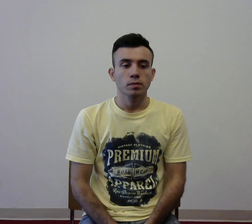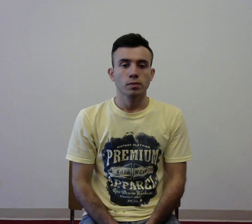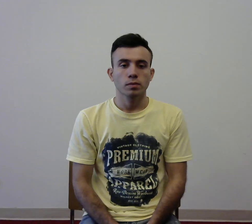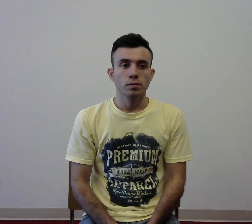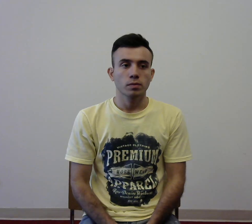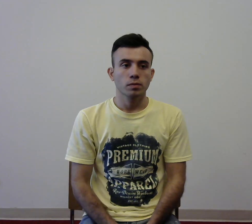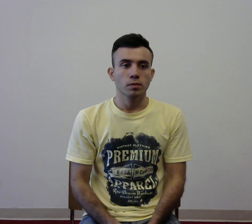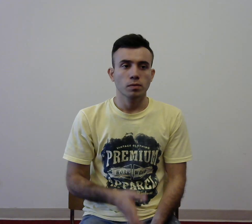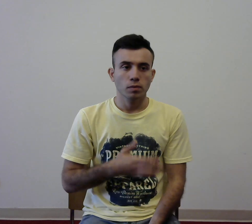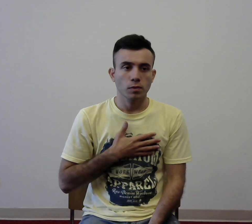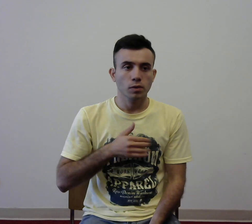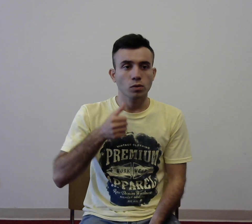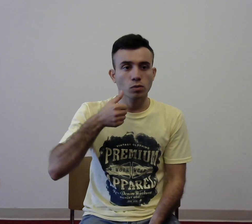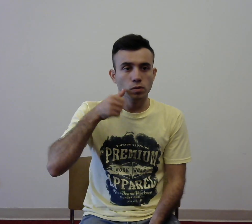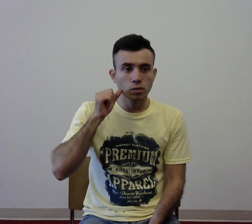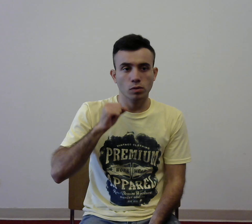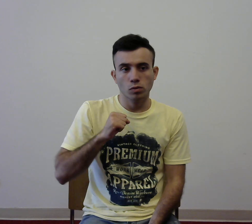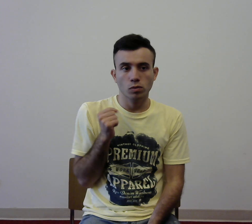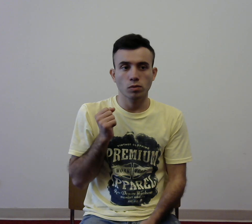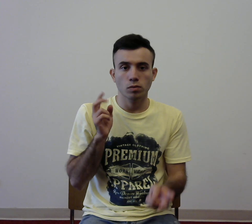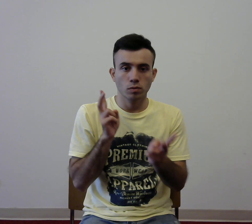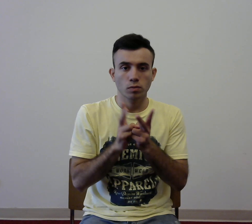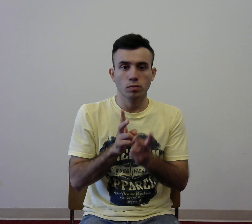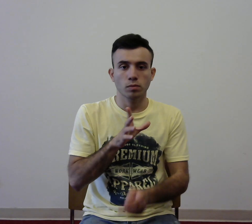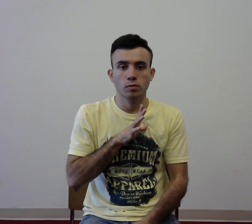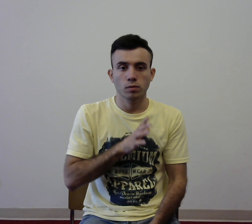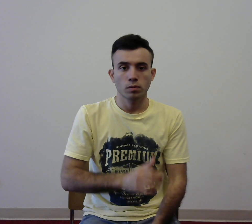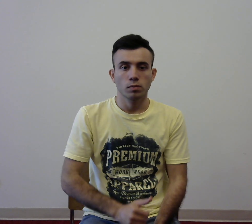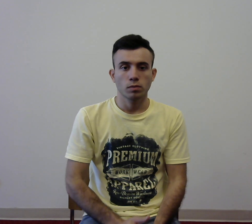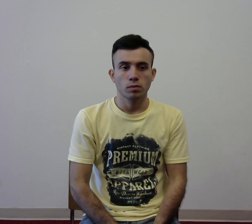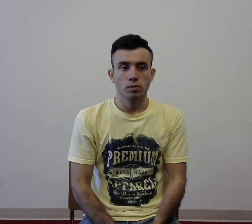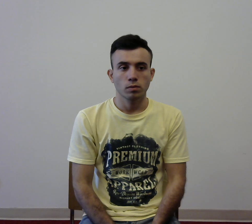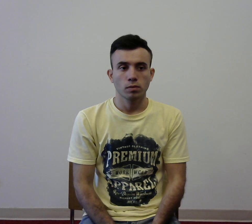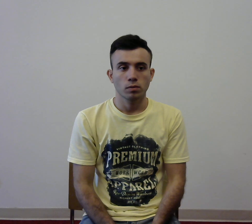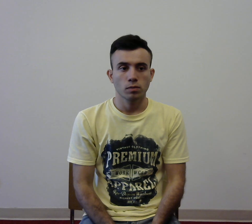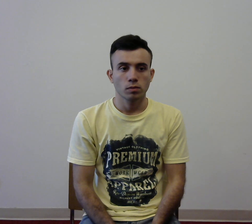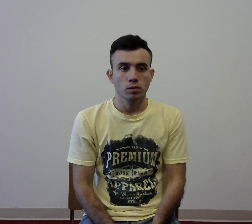Mən dünən dostlarımla görüşmüşdüm